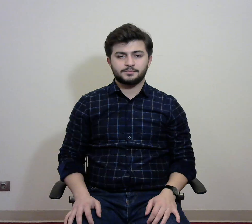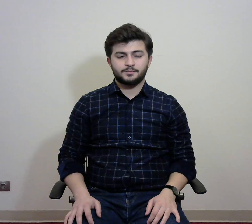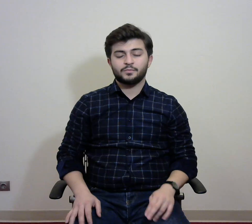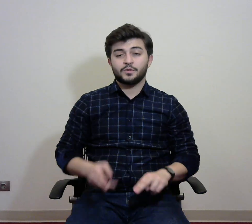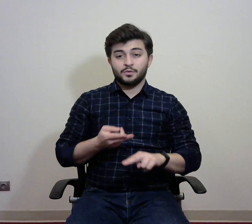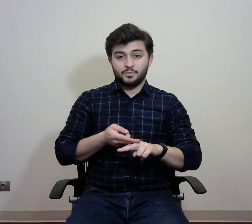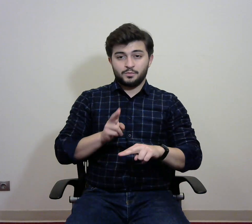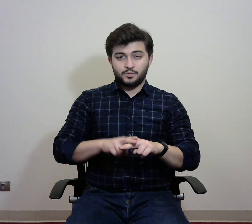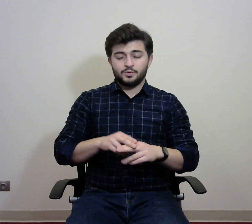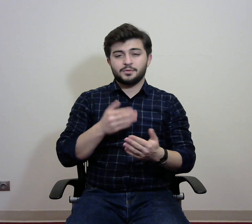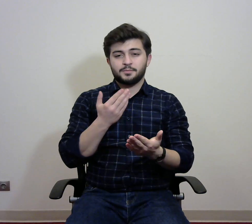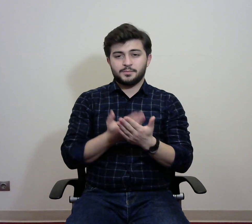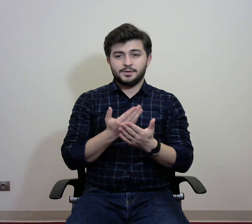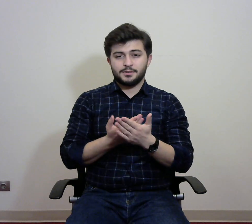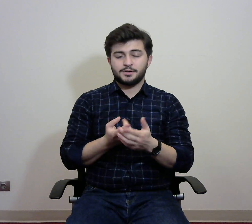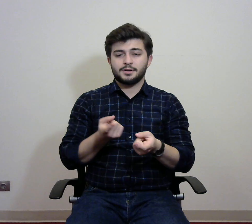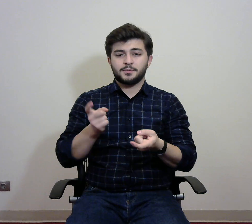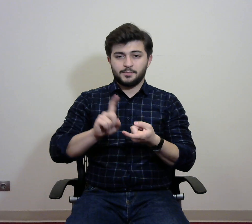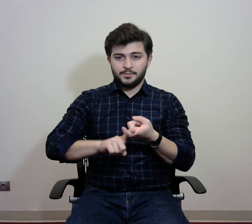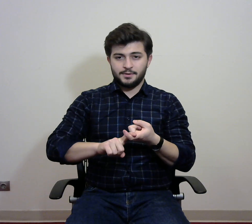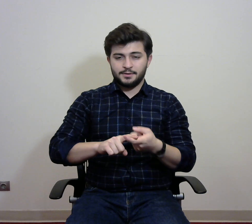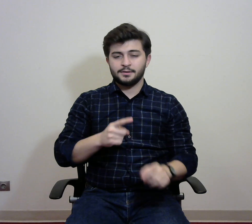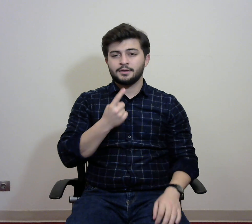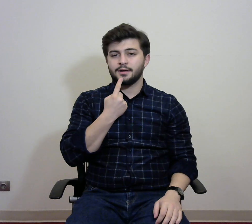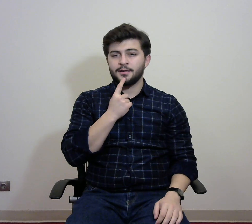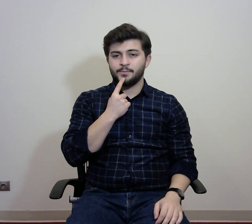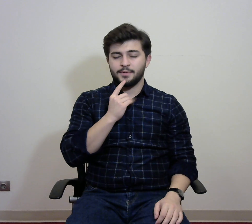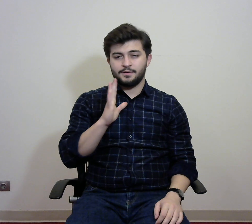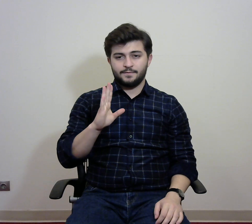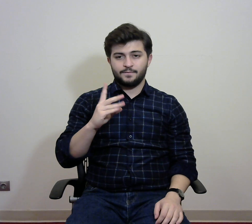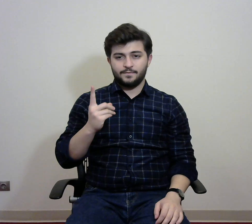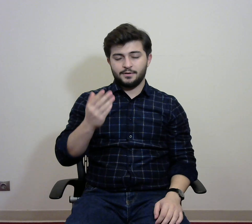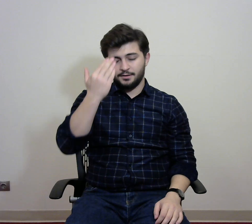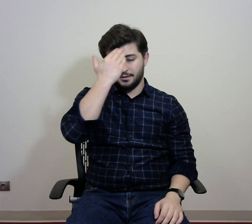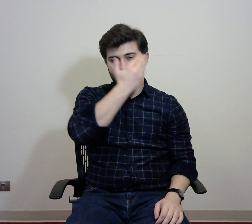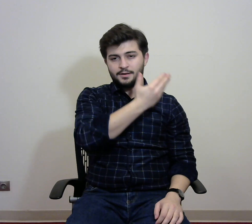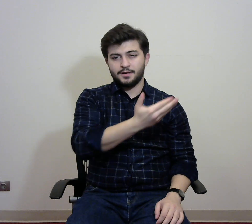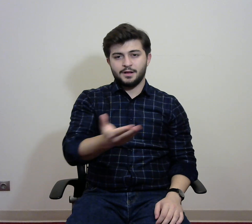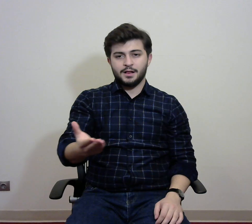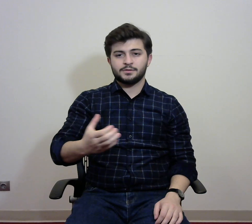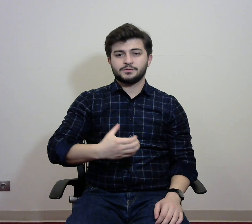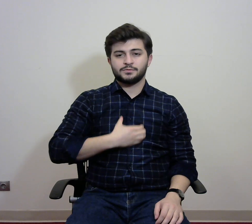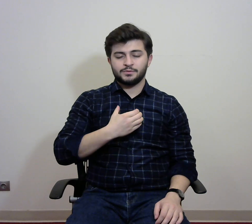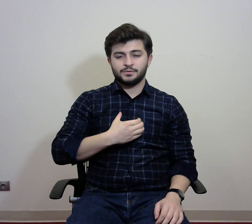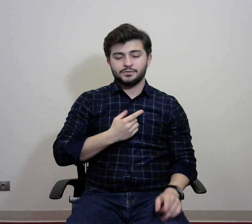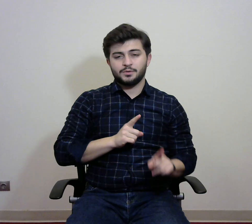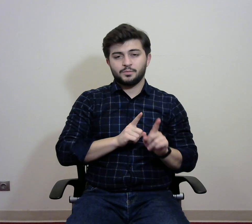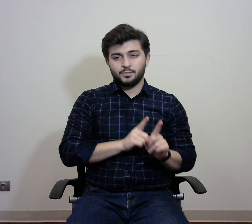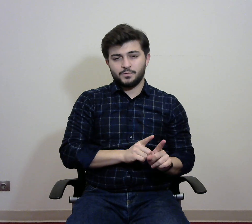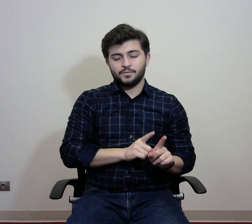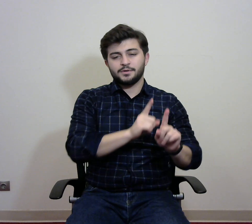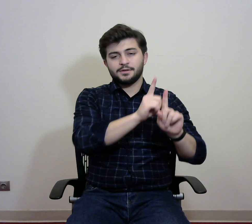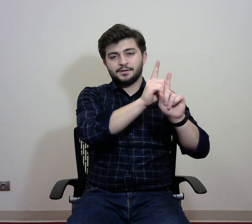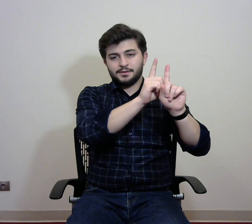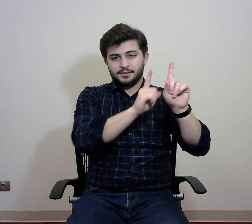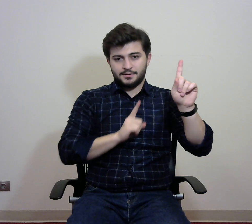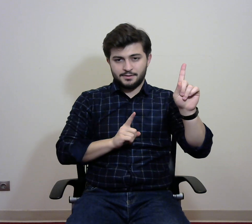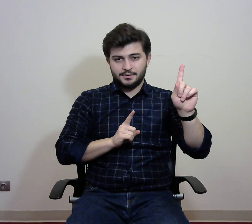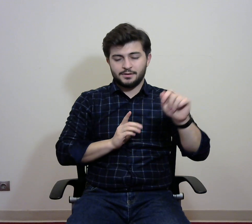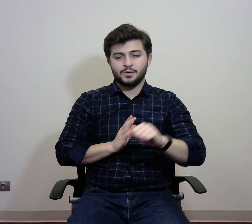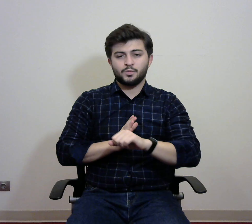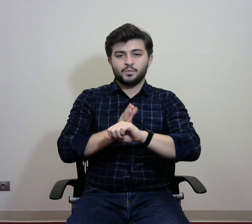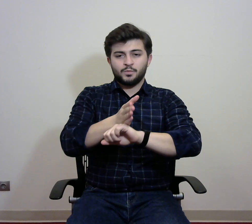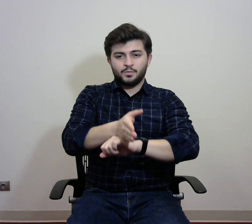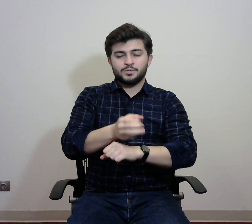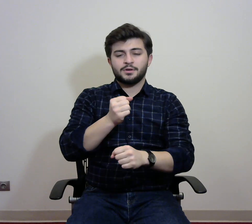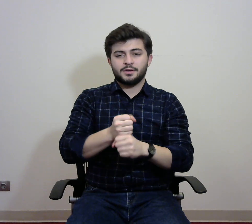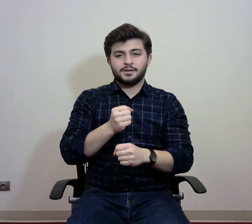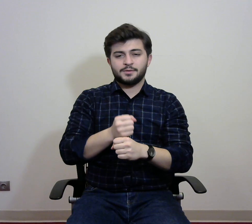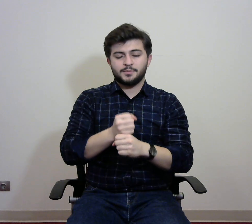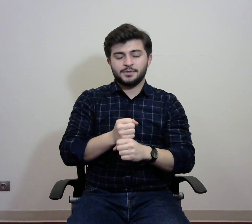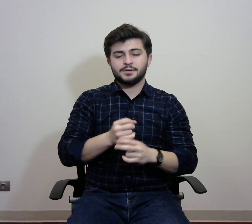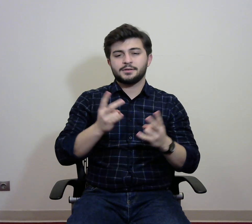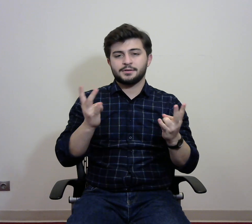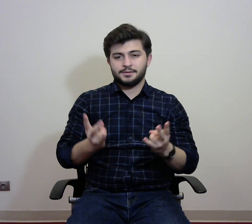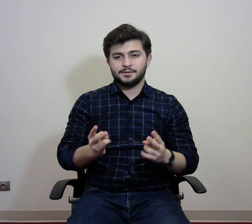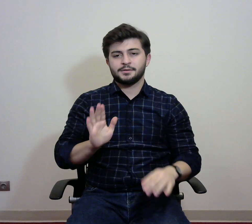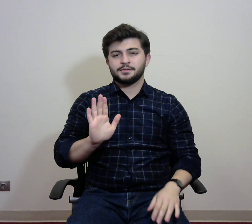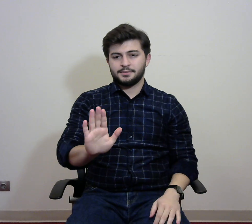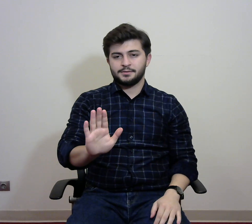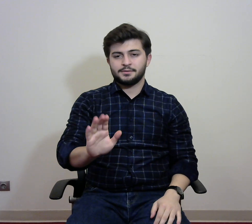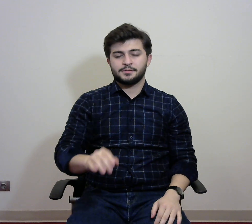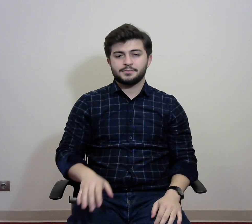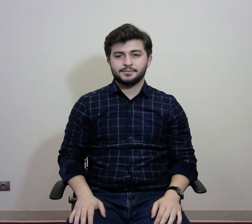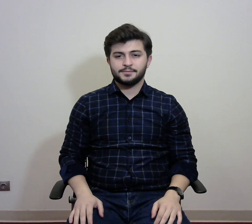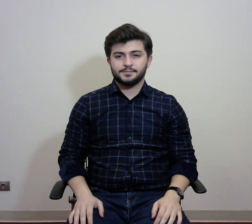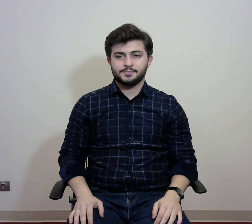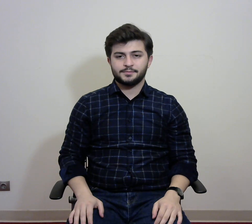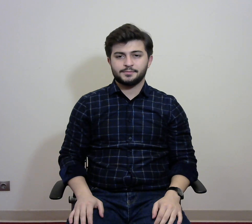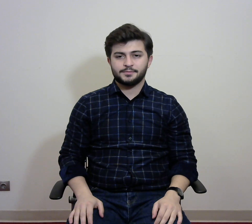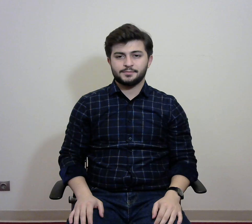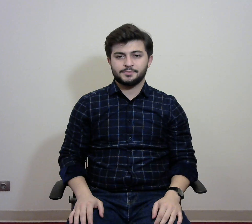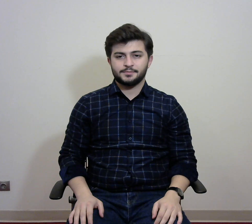Bu məsələ ilə bağlı Əmək və Əhalinin Sosial Müdafiəsi Nazirliyinə müraciət etməlisiniz